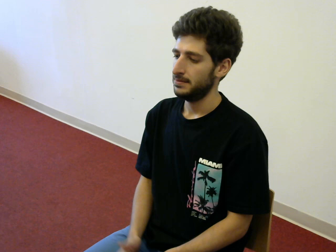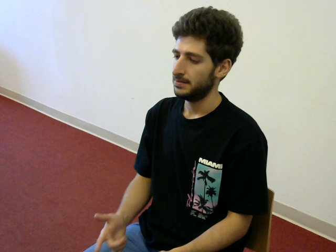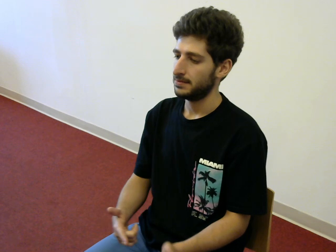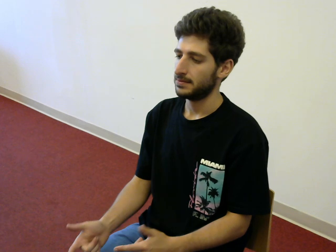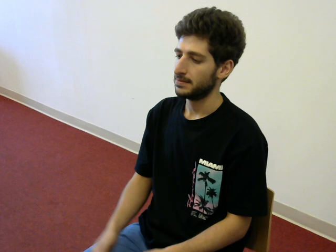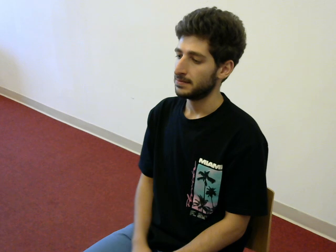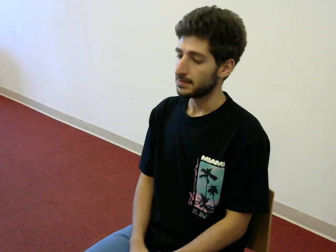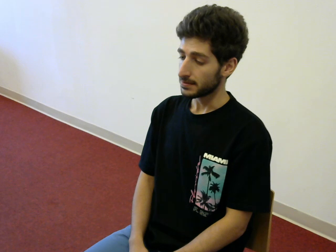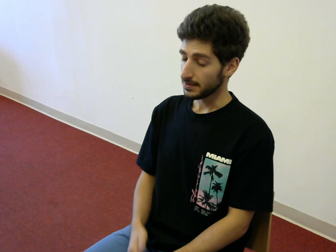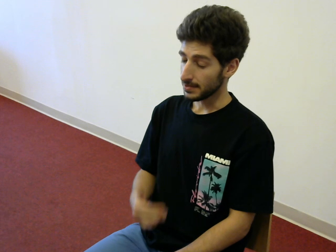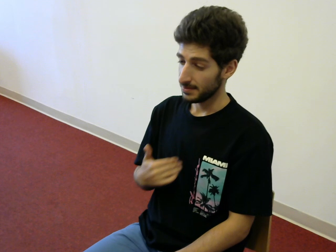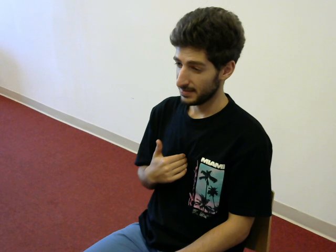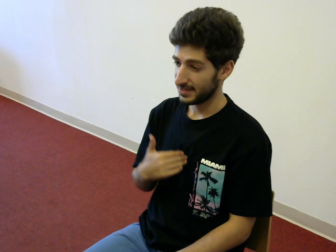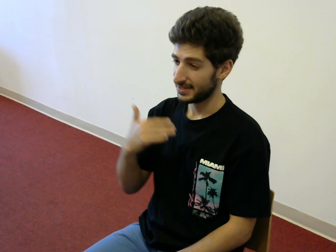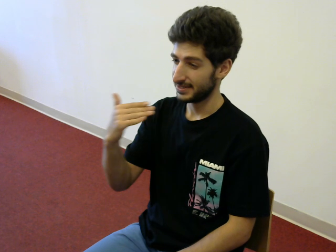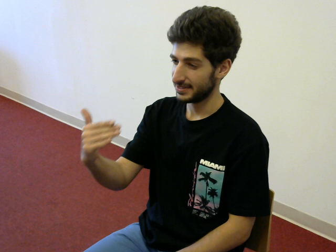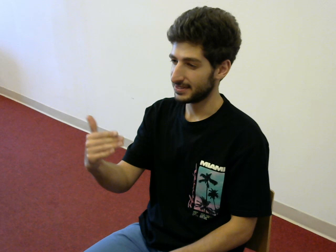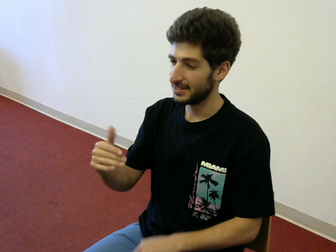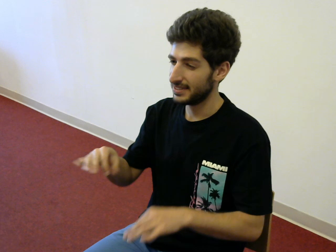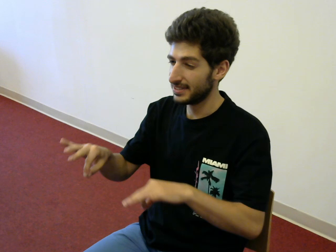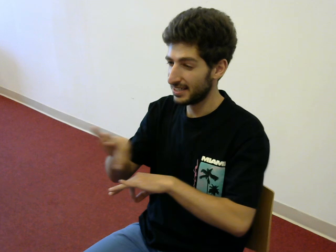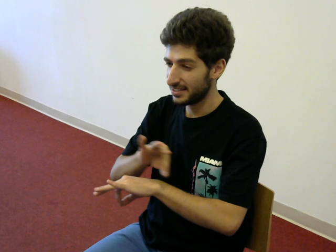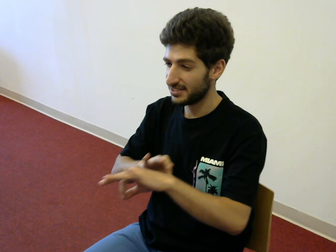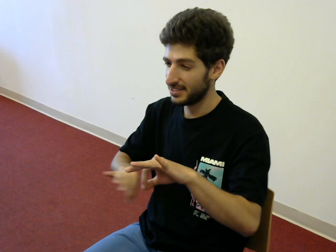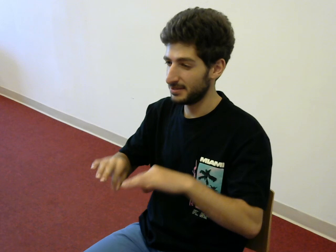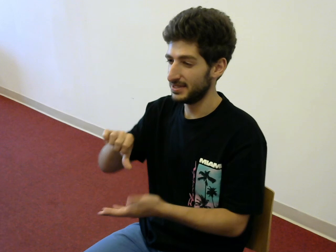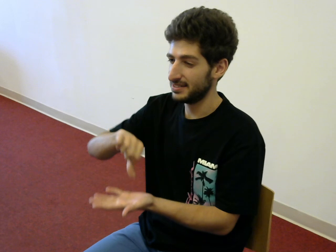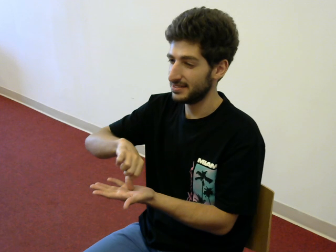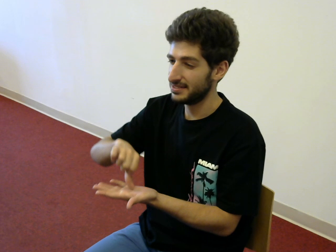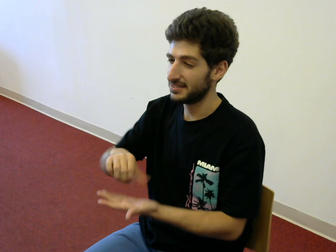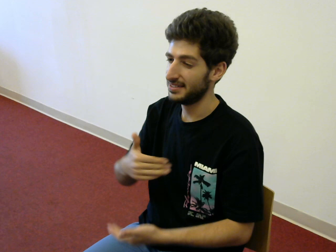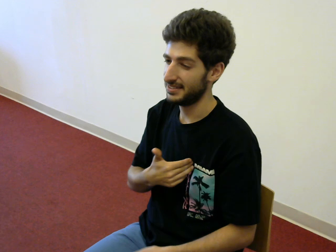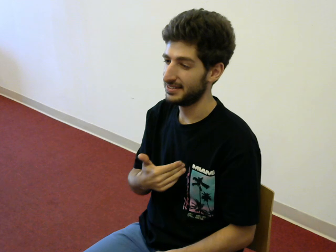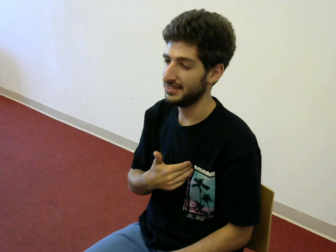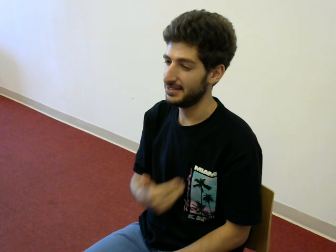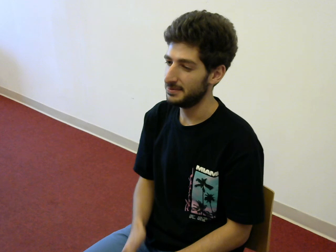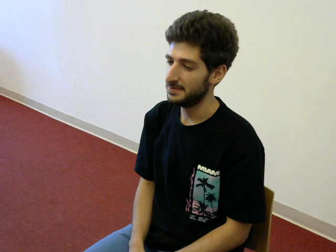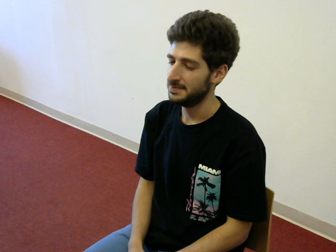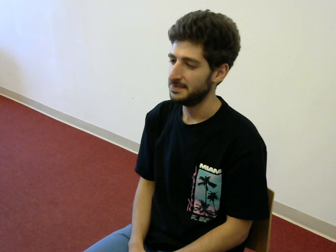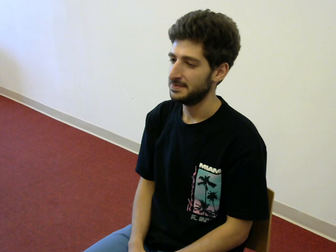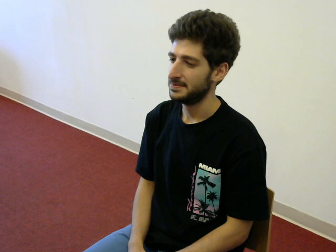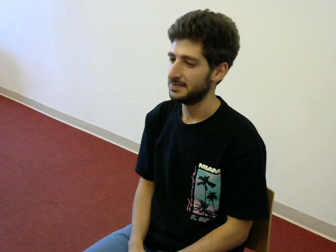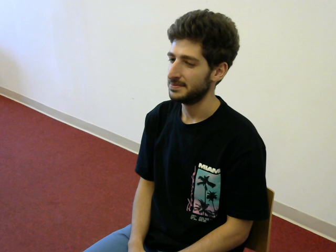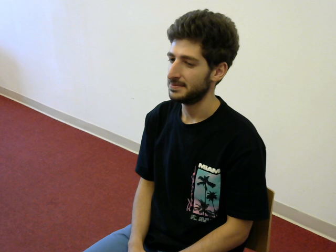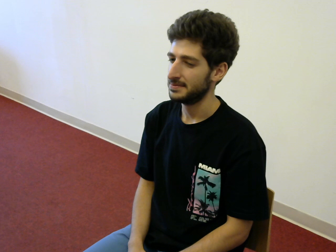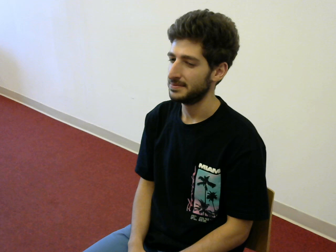Mən sizin layihədə iştirak etmək istərdim